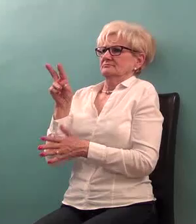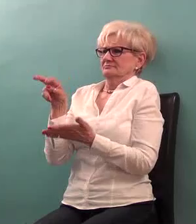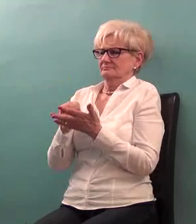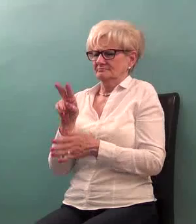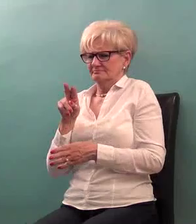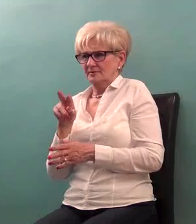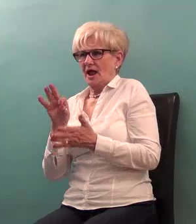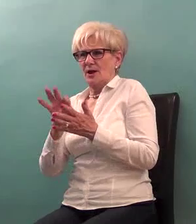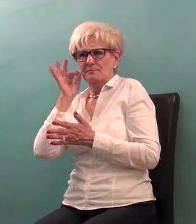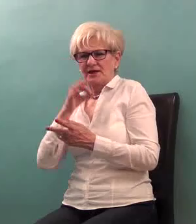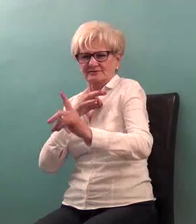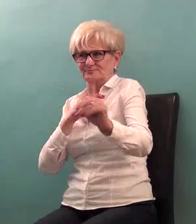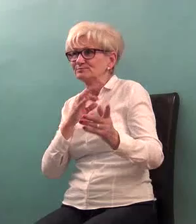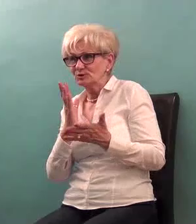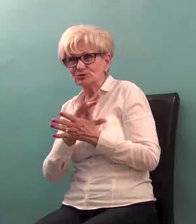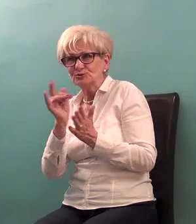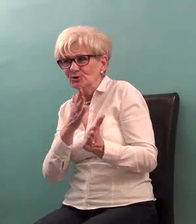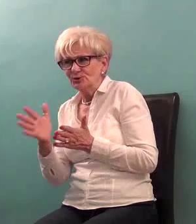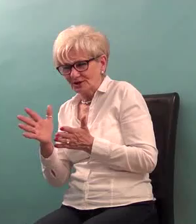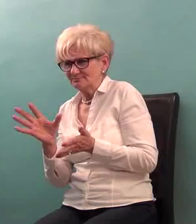Akurat przyszła pani i zapytała czy jest gotowe i ile ma zapłacić?